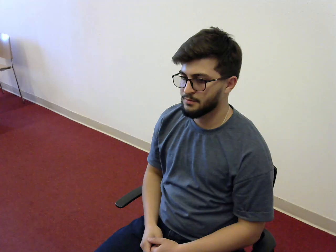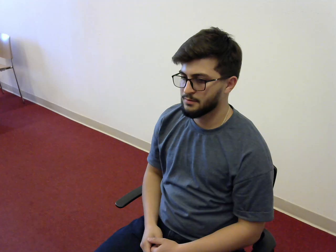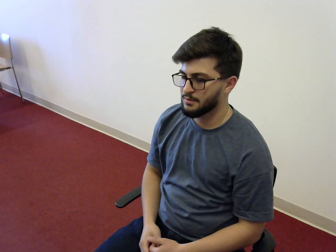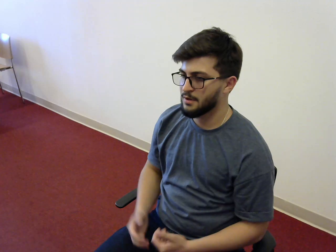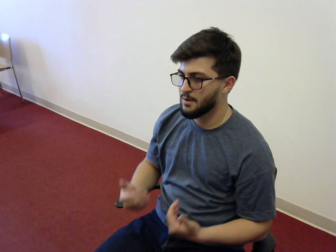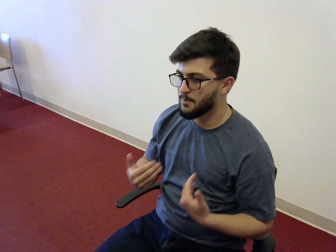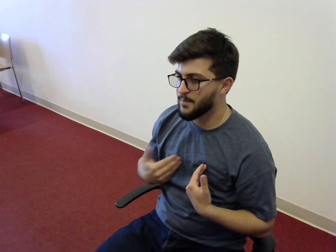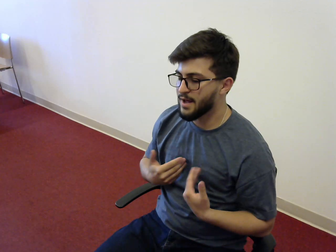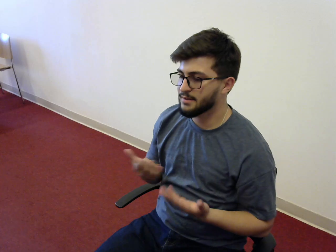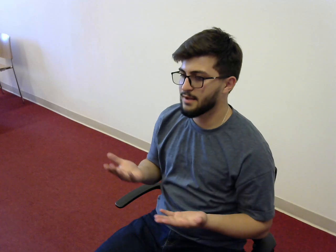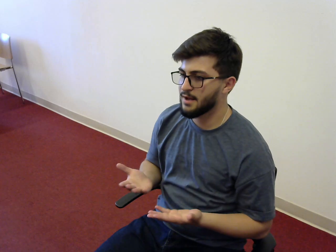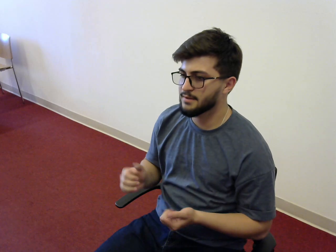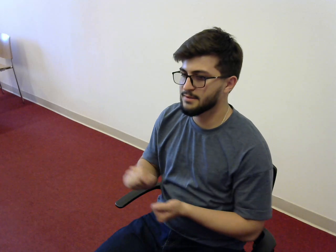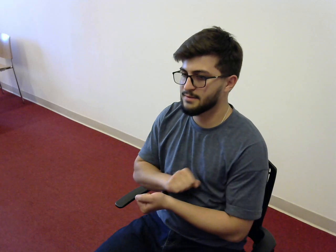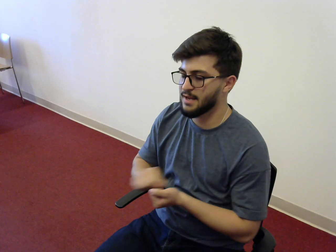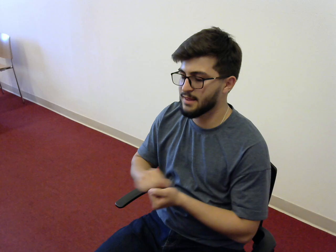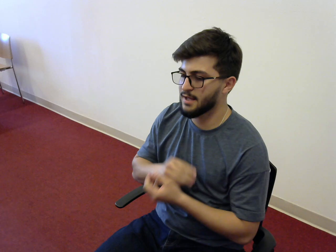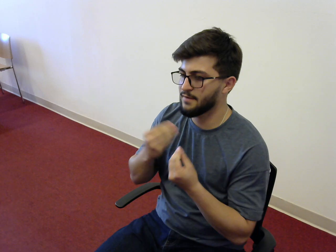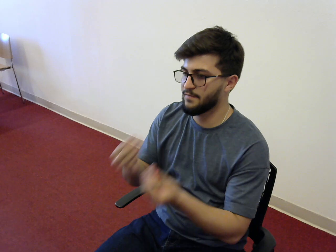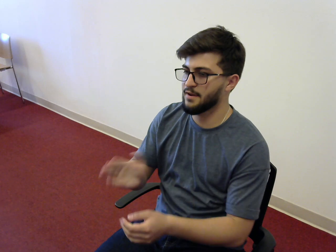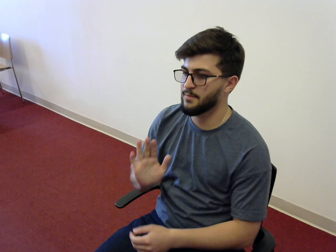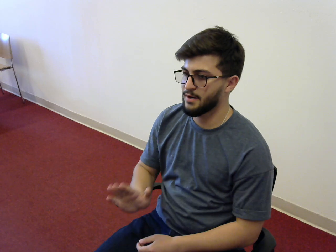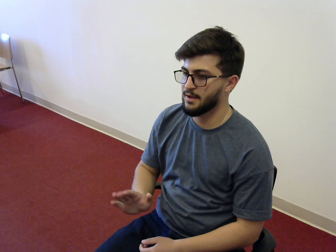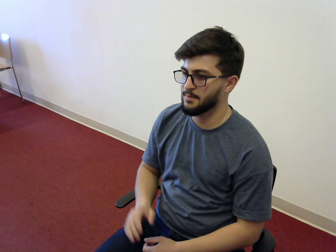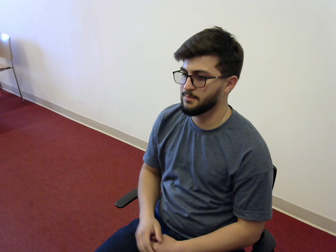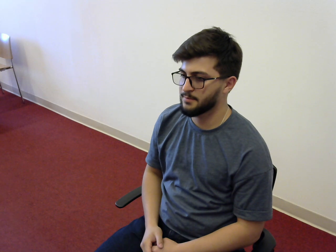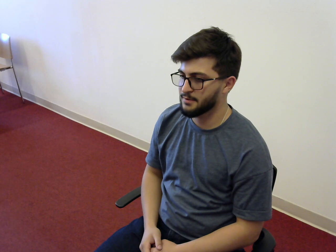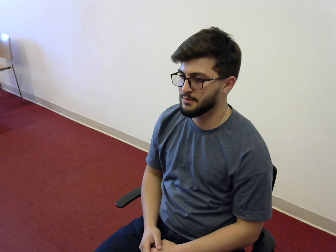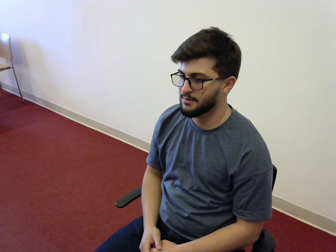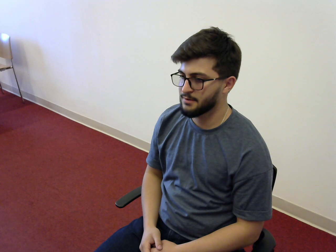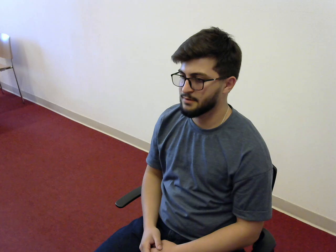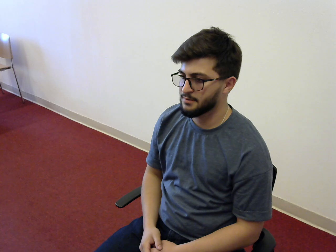Mən hansı sənədləri verməliyəm?